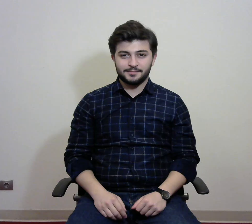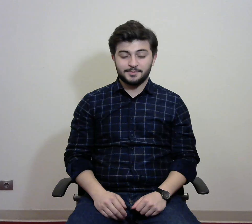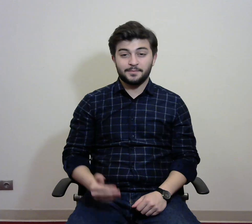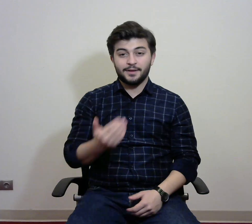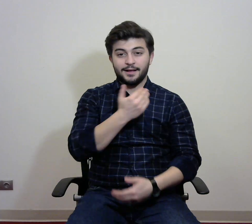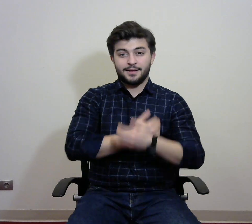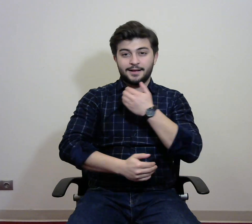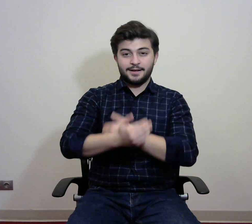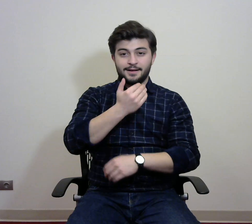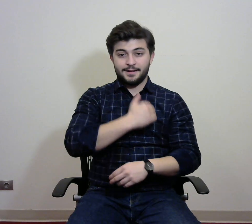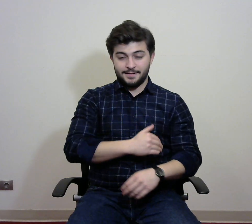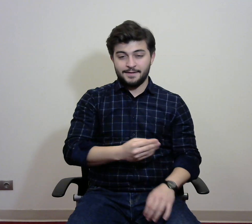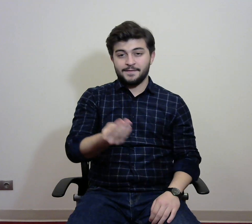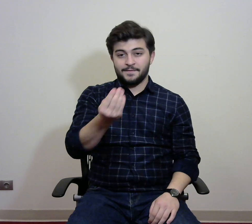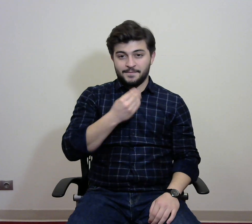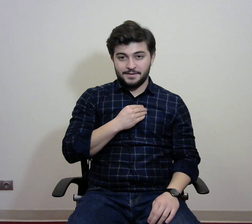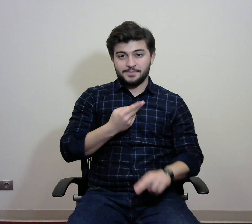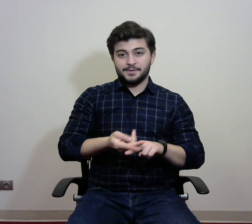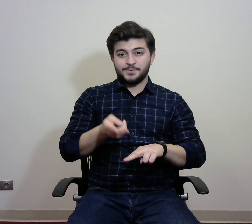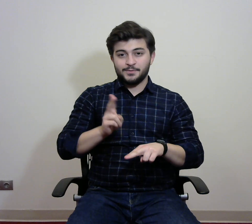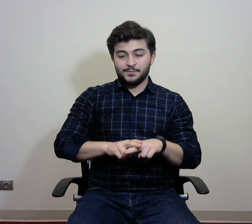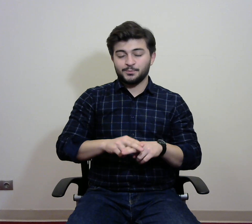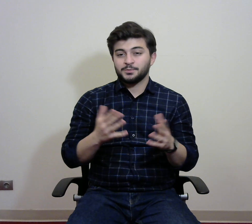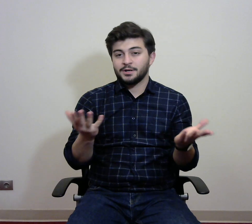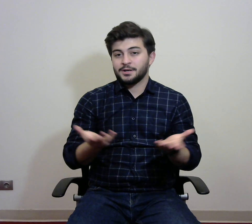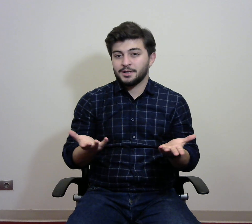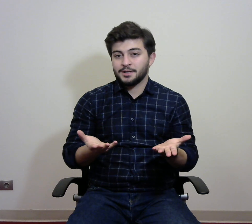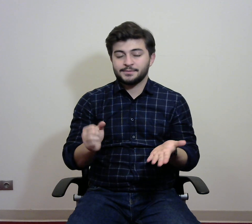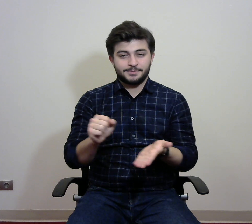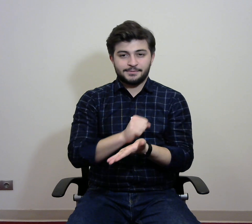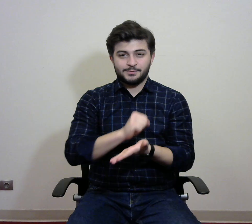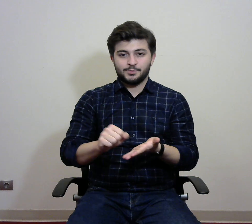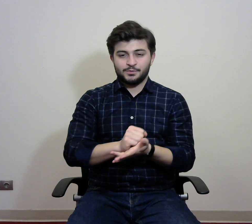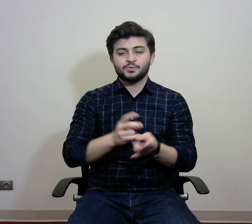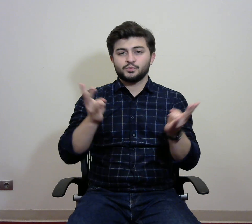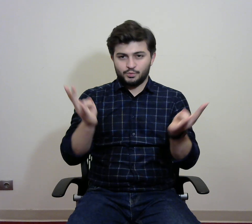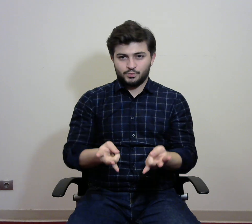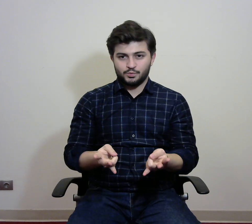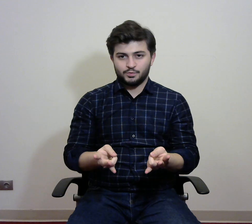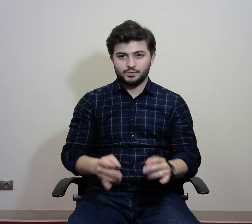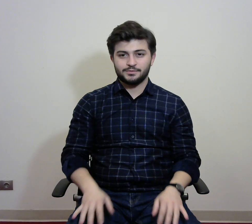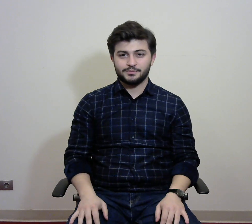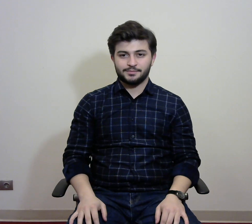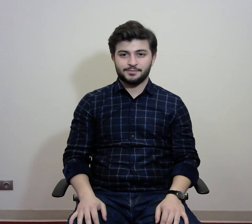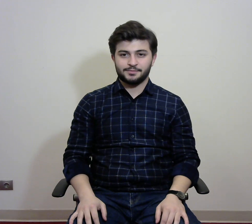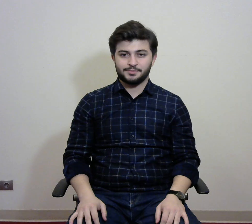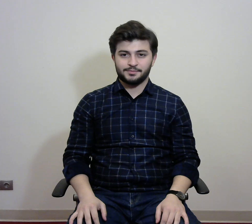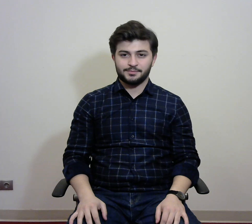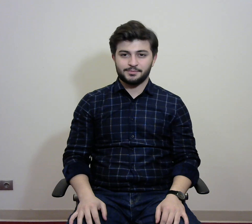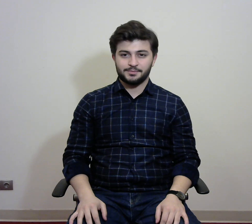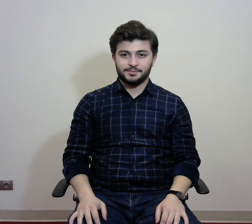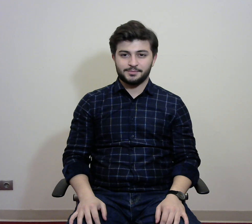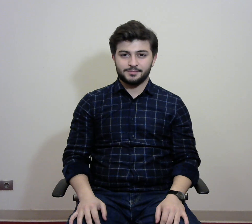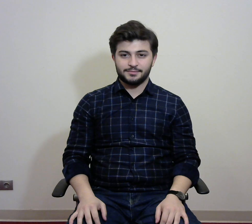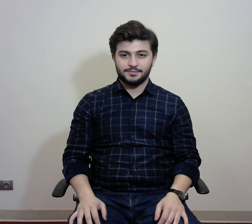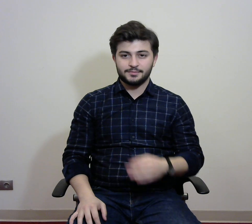Əlilliyin müəyyən edilməsi üçün hansı sənədlər lazımdır